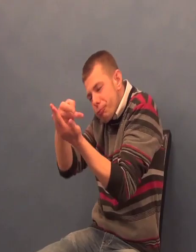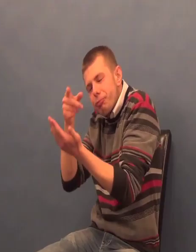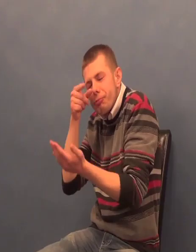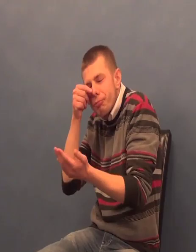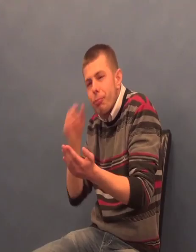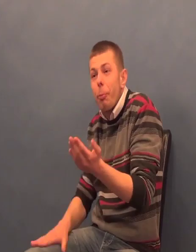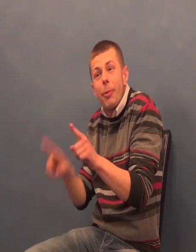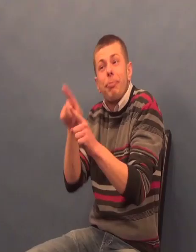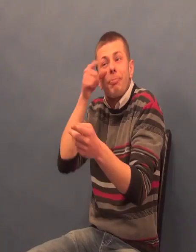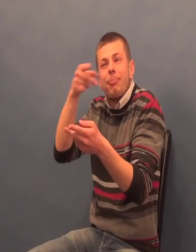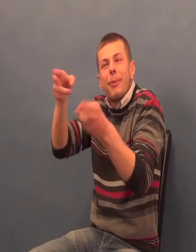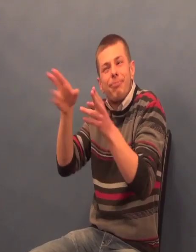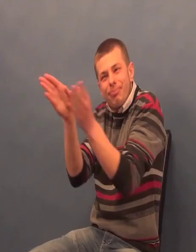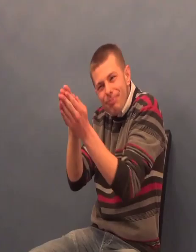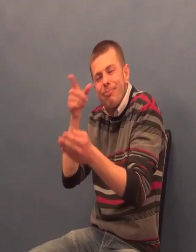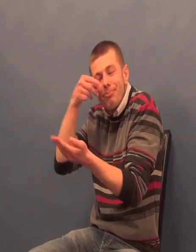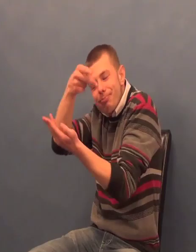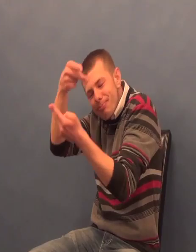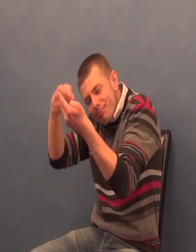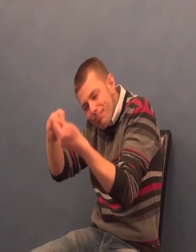Pies również śpi, razem z chłopcem, na łóżku.